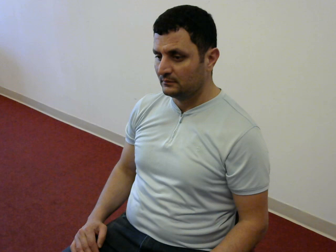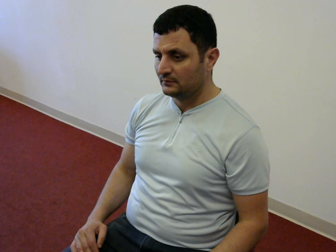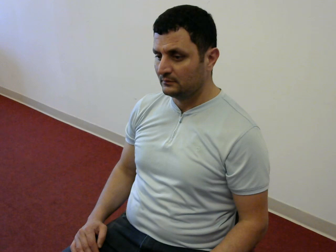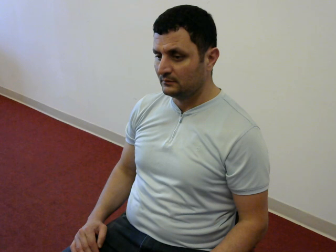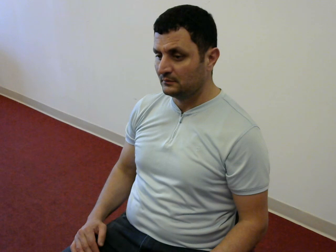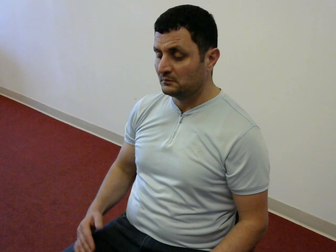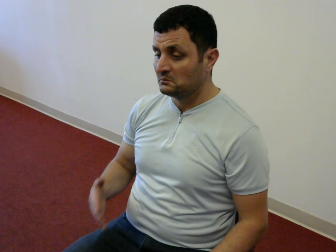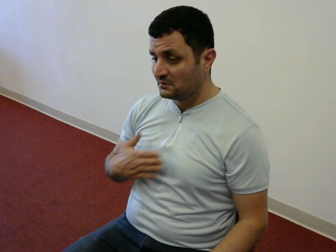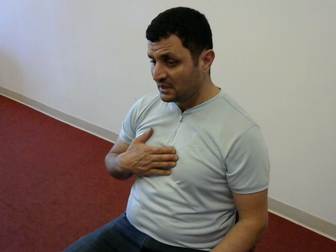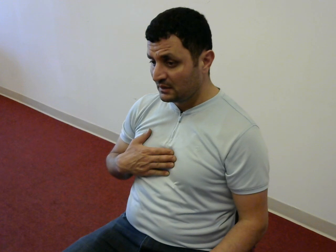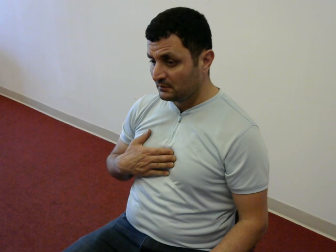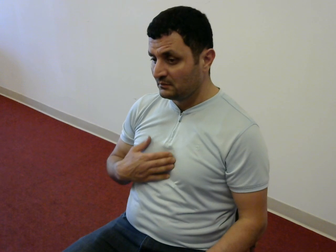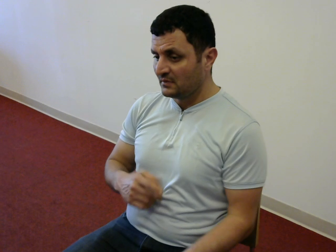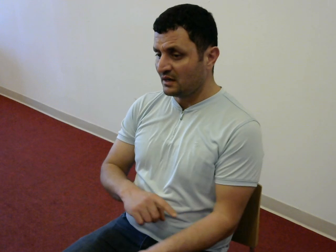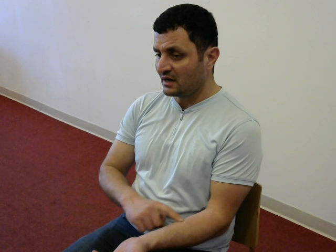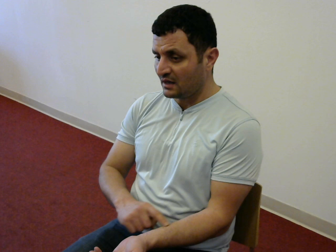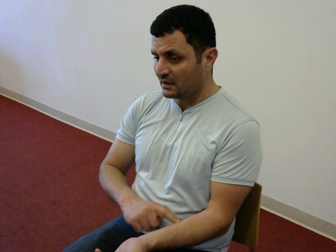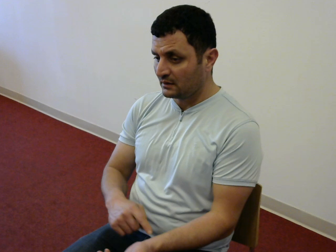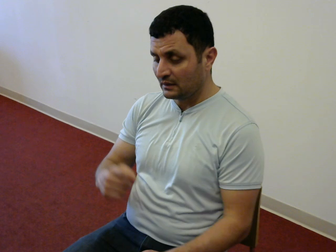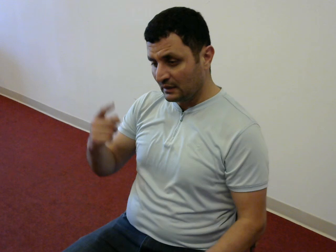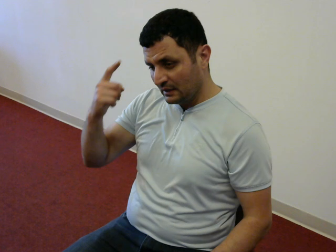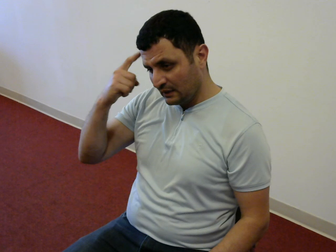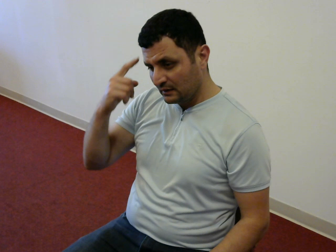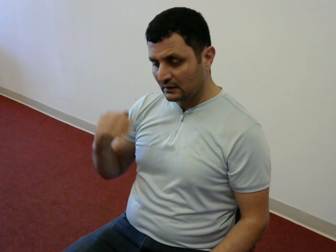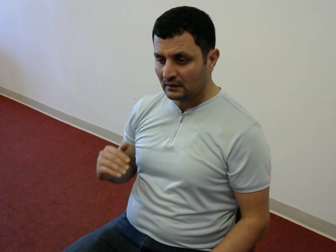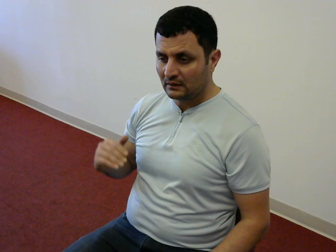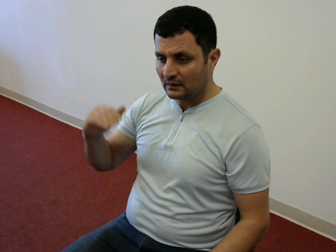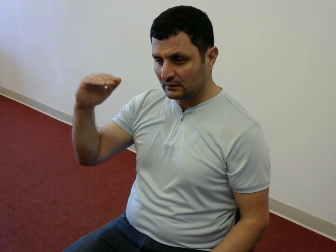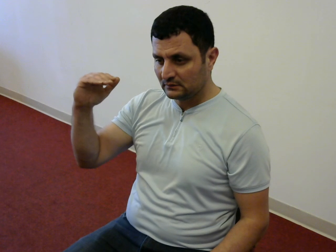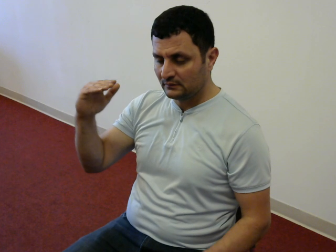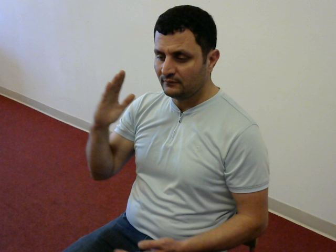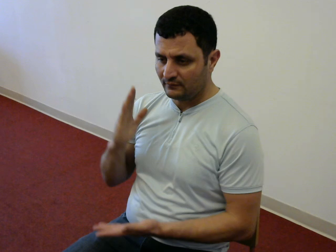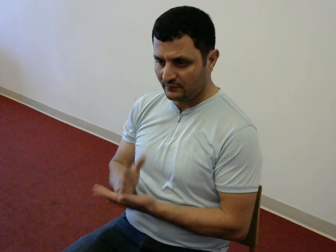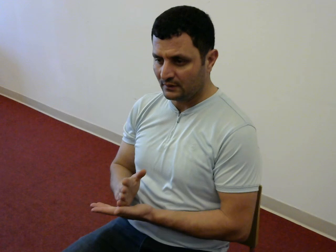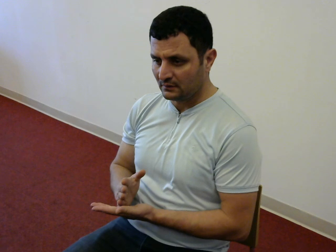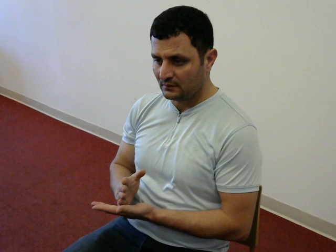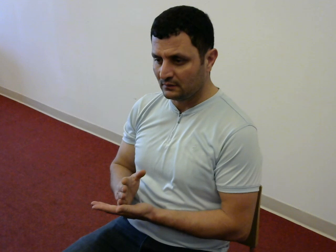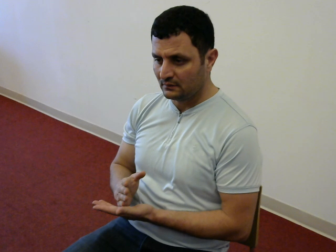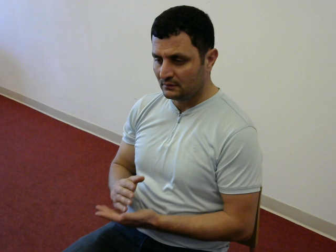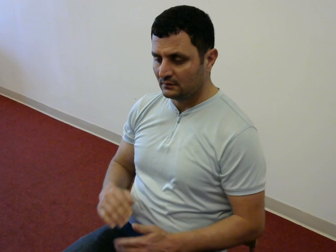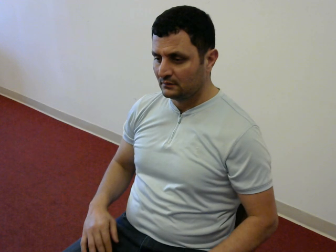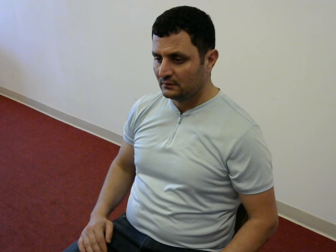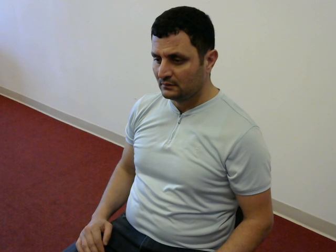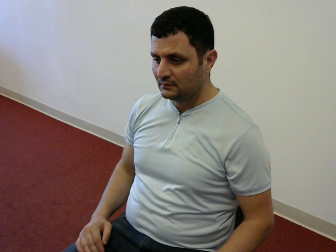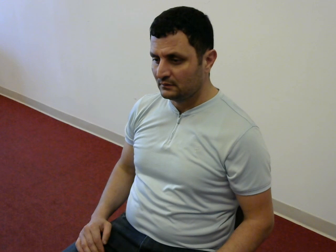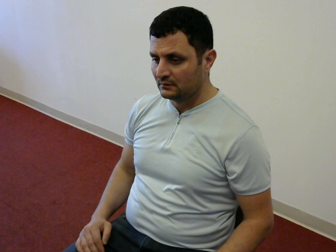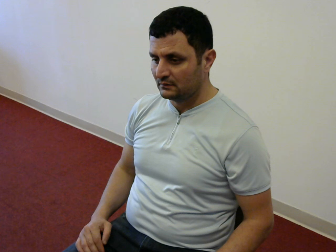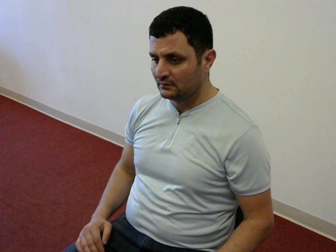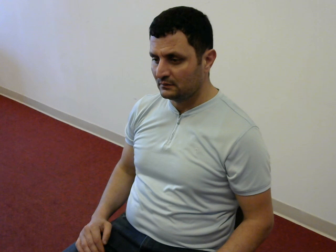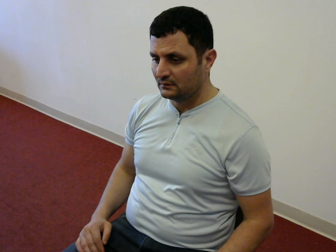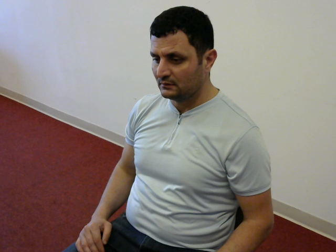Mənim qan təzyiqim var